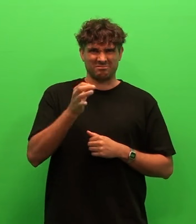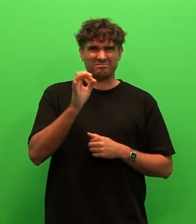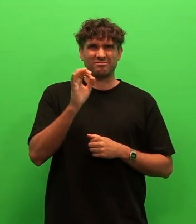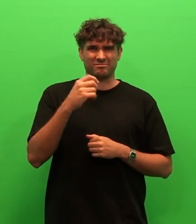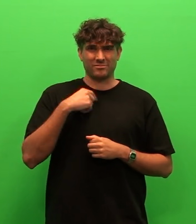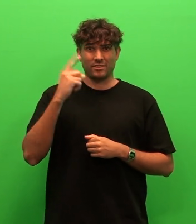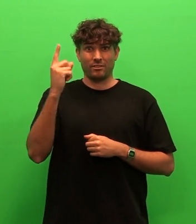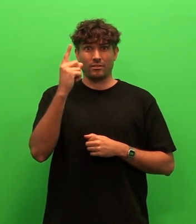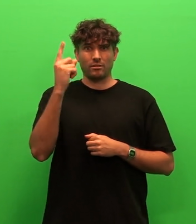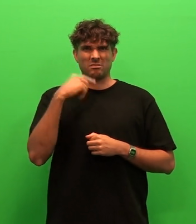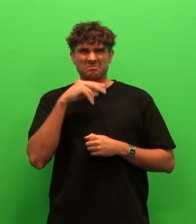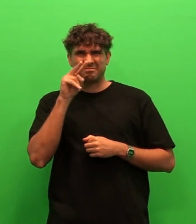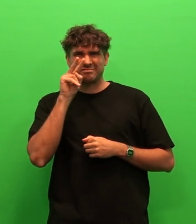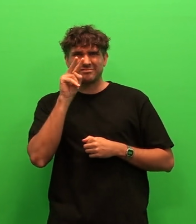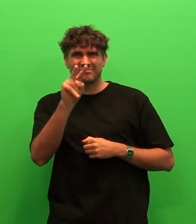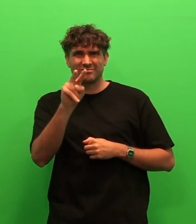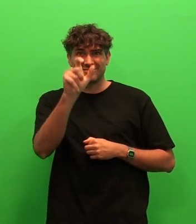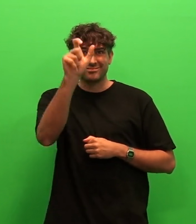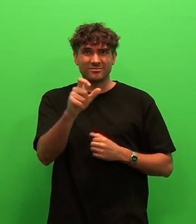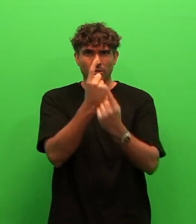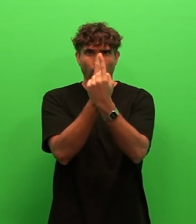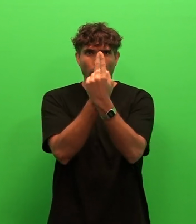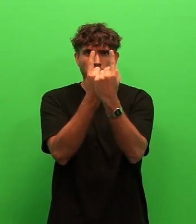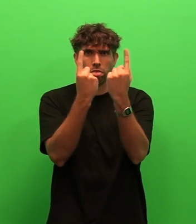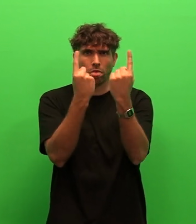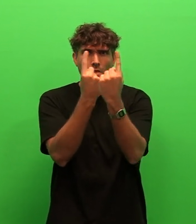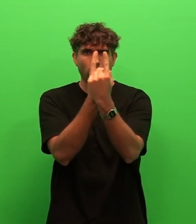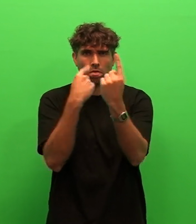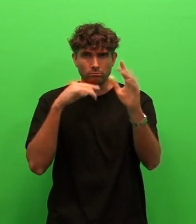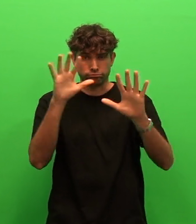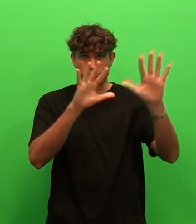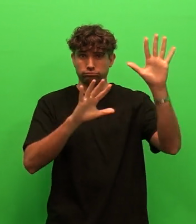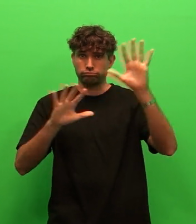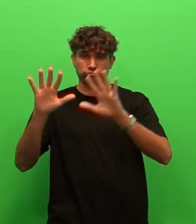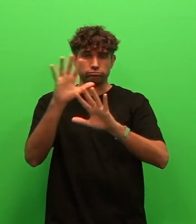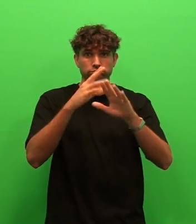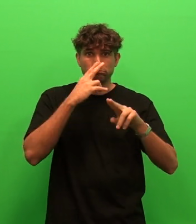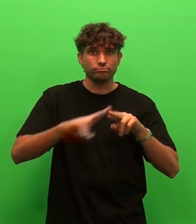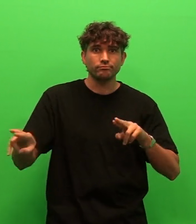Sí, estic marejat i quan miro una persona veig doble, veig borrós, és estrany.